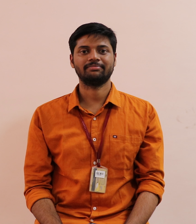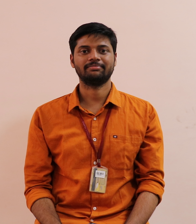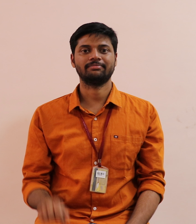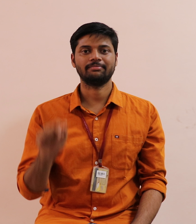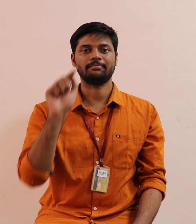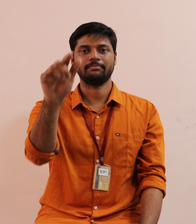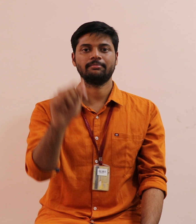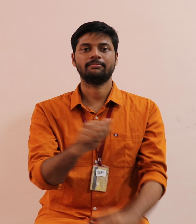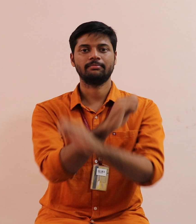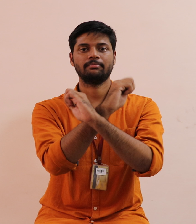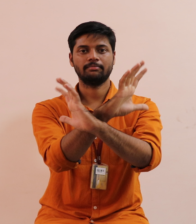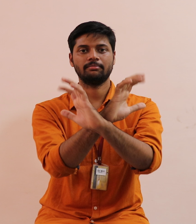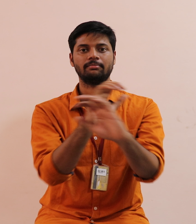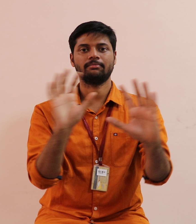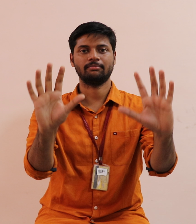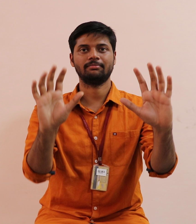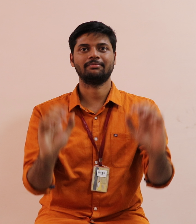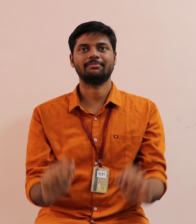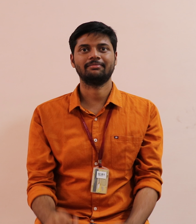are you free today